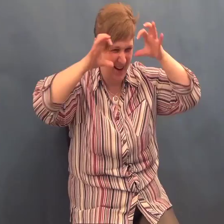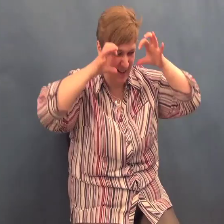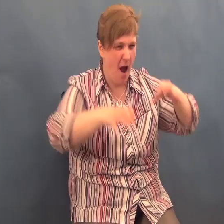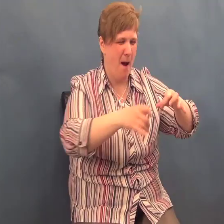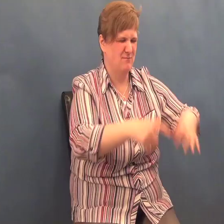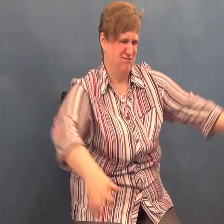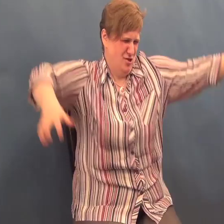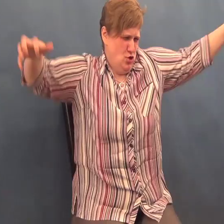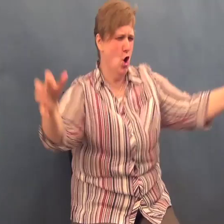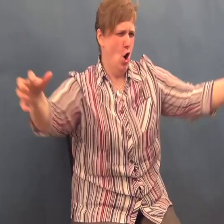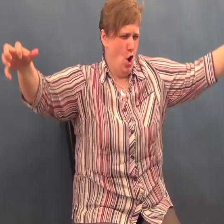Leciała za nim sowa.